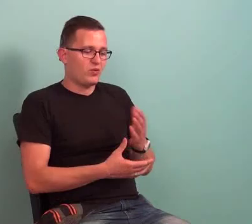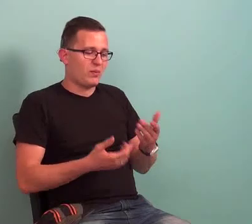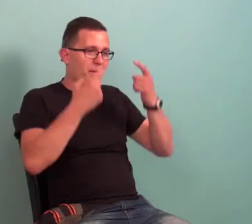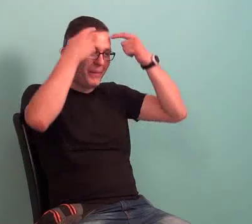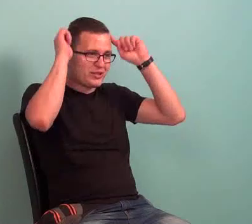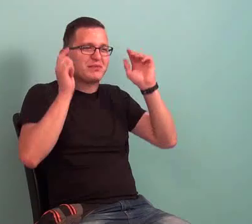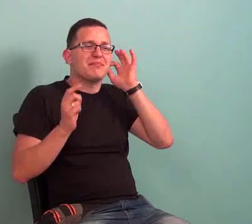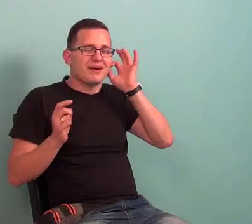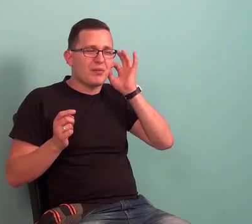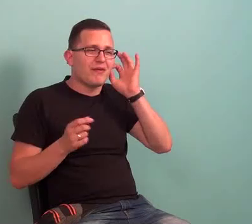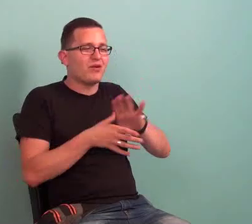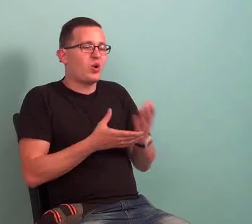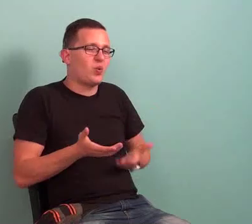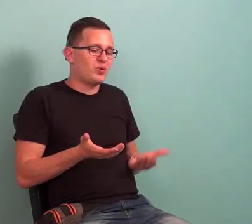Kobieta Myszka Miki w kuchni.